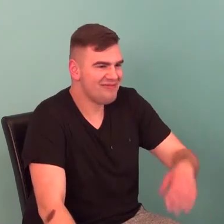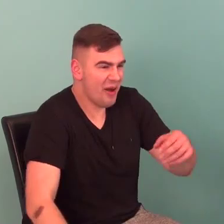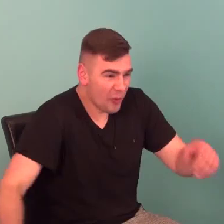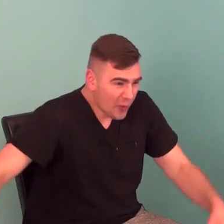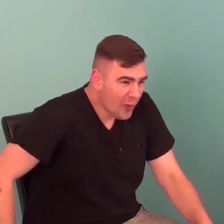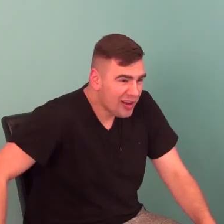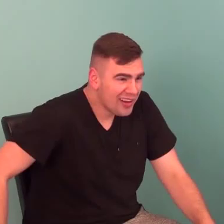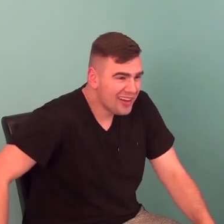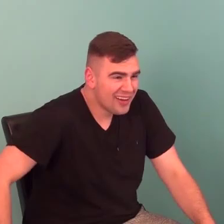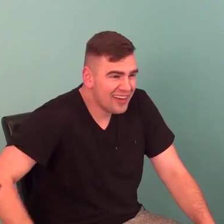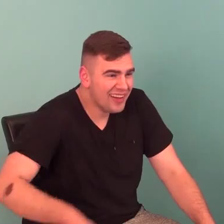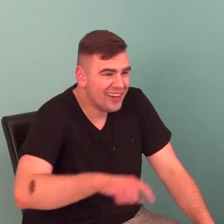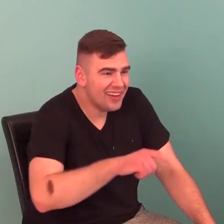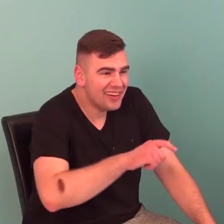Strzałem w pupę?